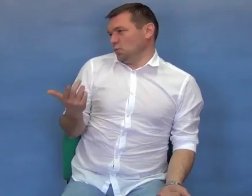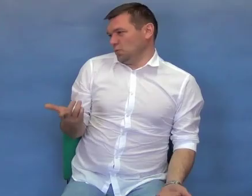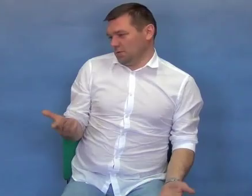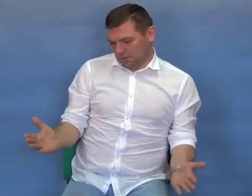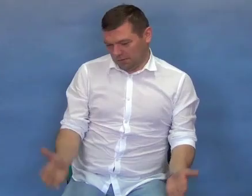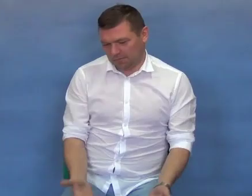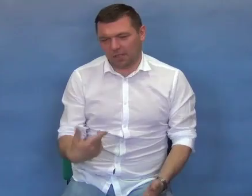Jednego kosza brakuje.